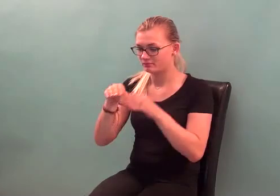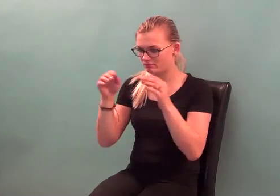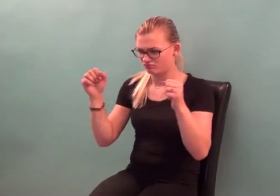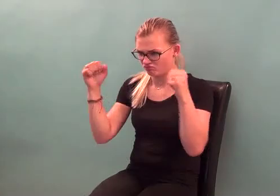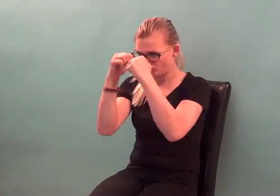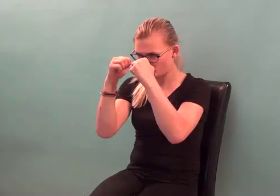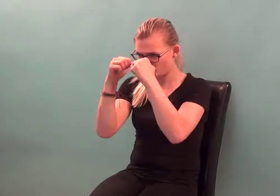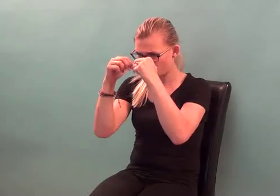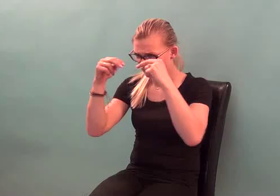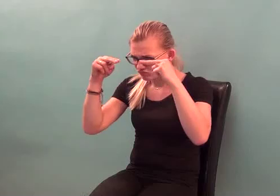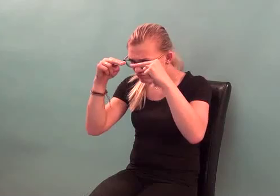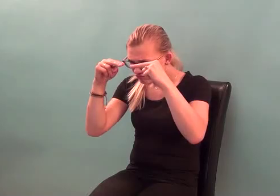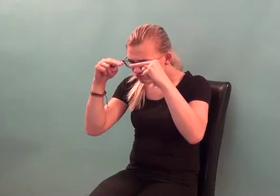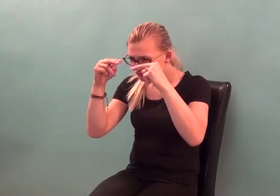Kot i ryba patrzą na siebie z wrogością.